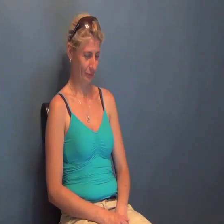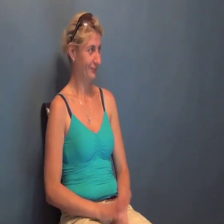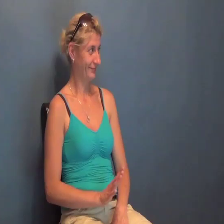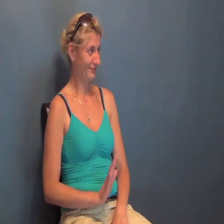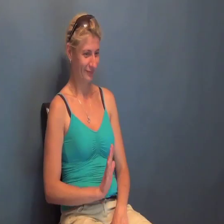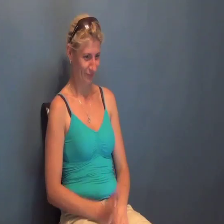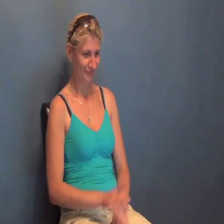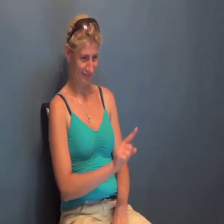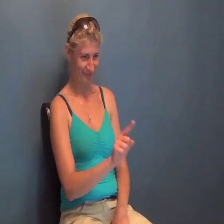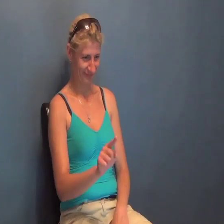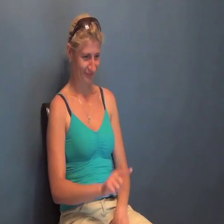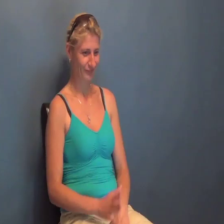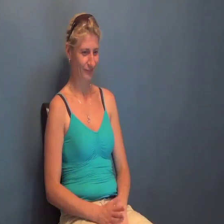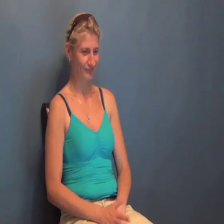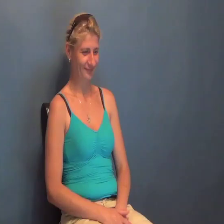Tylko to, to i to, już.